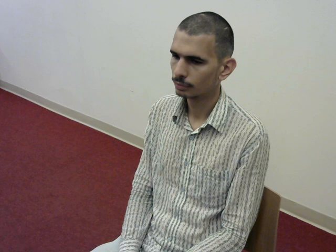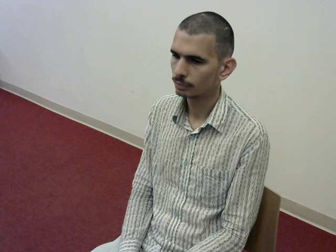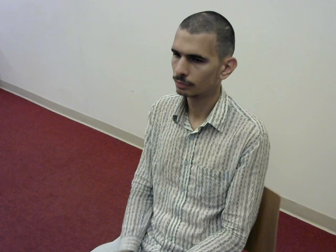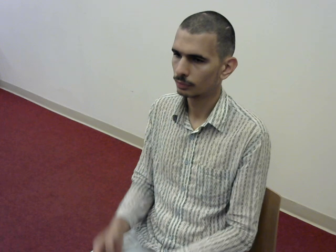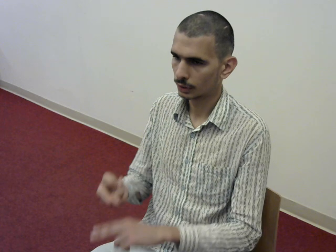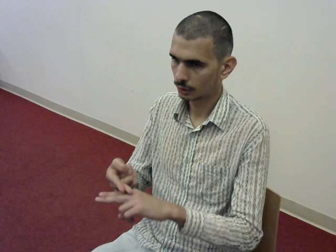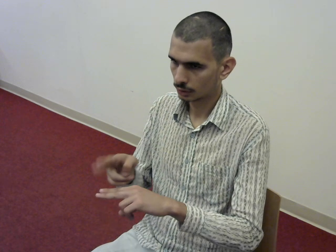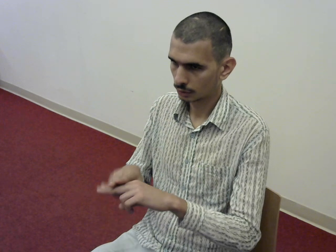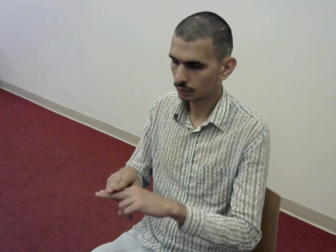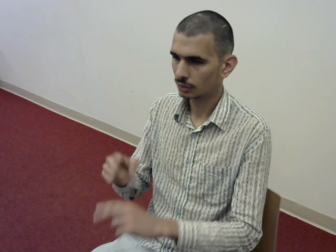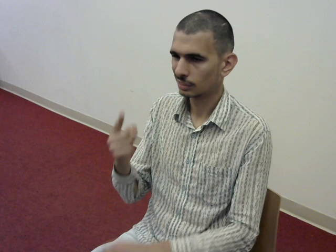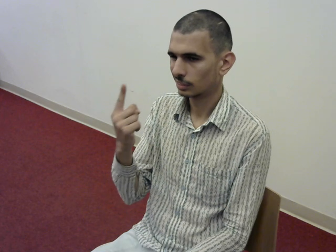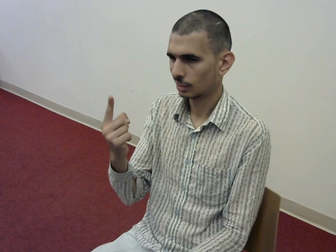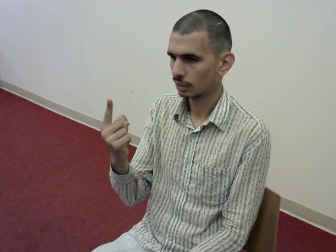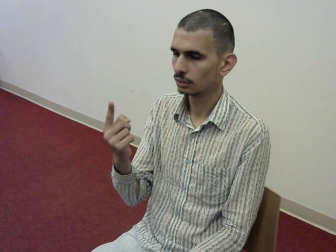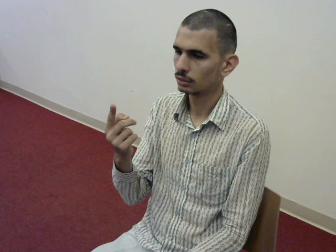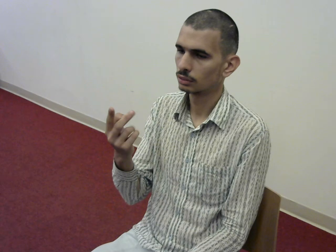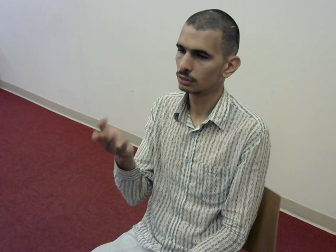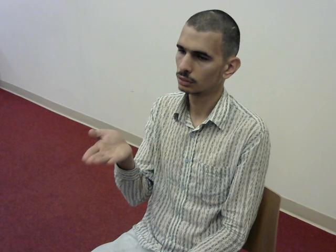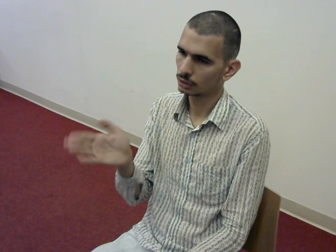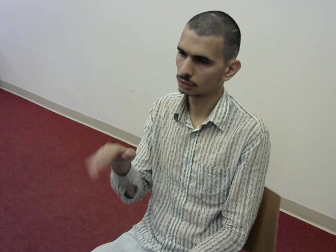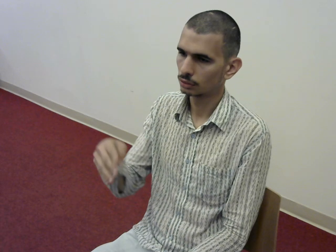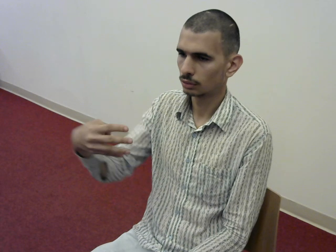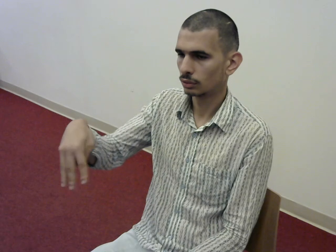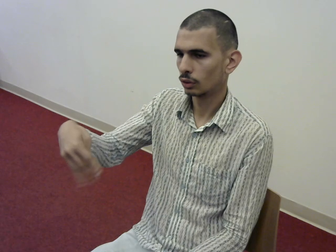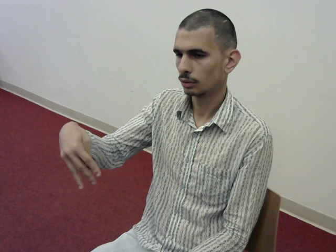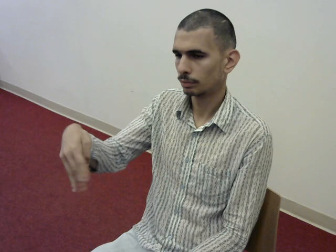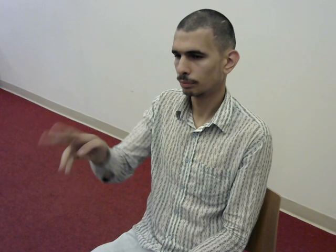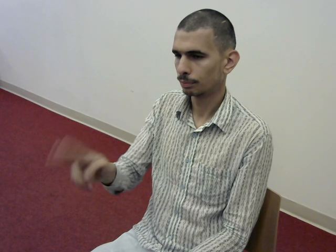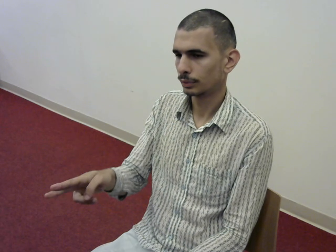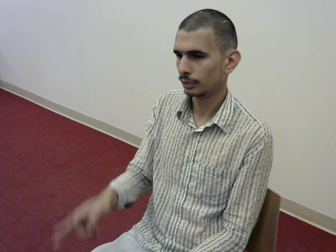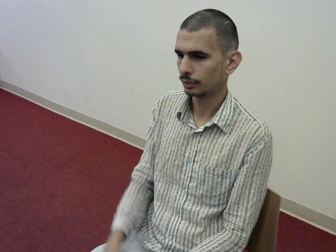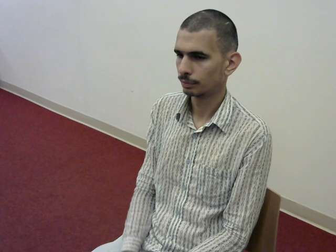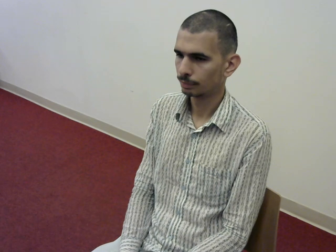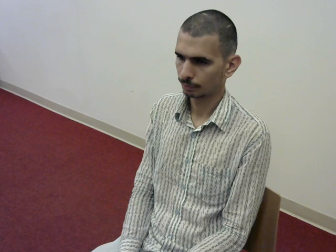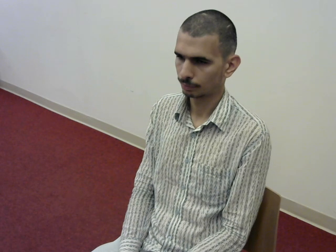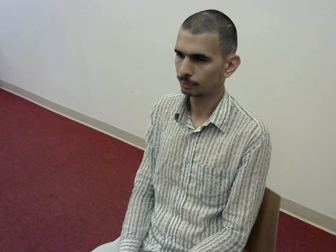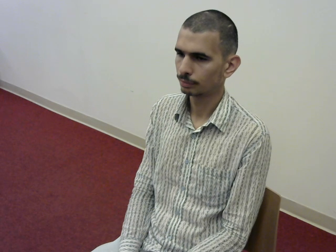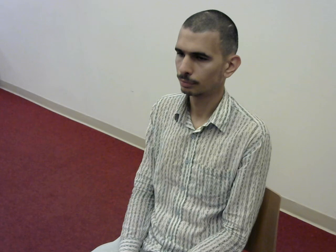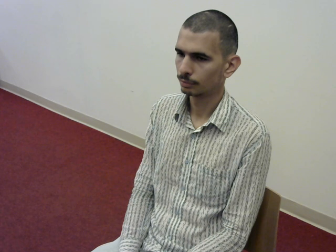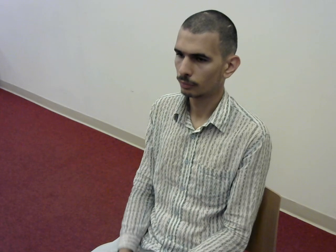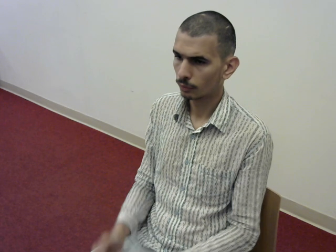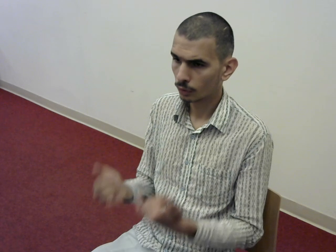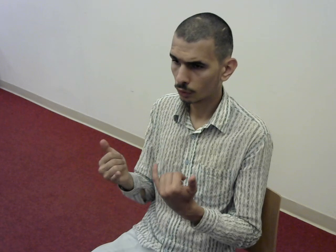Bunun bir dənəsi 40 qəpikdir